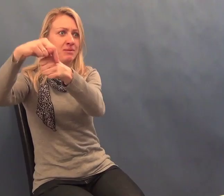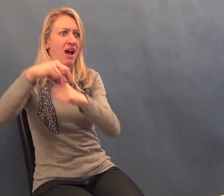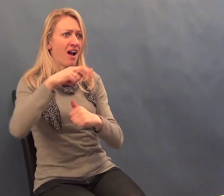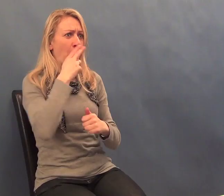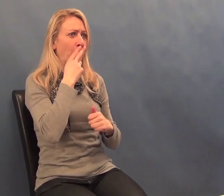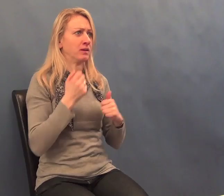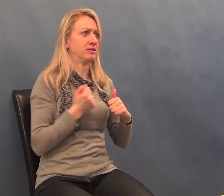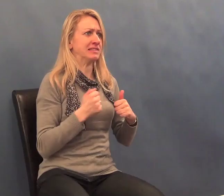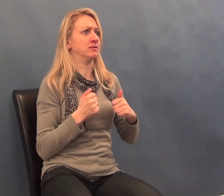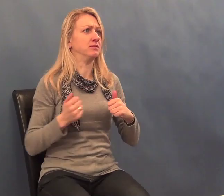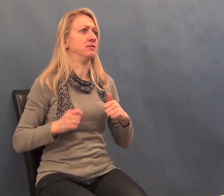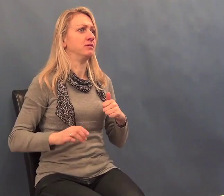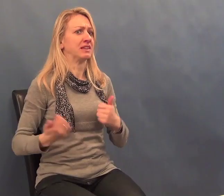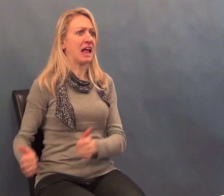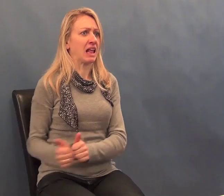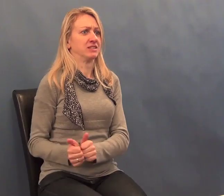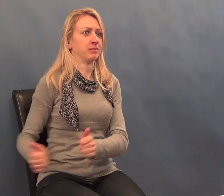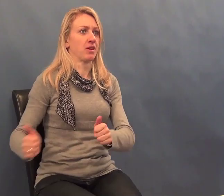Charlie Chaplin odgania chłopca nogą, jednak idą razem.